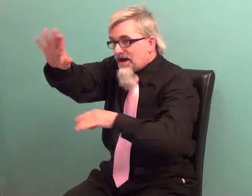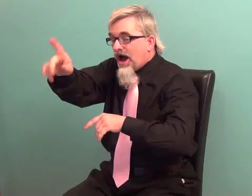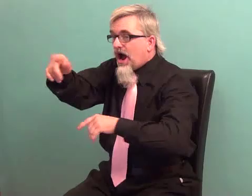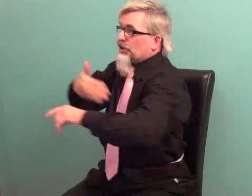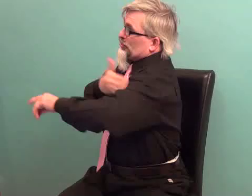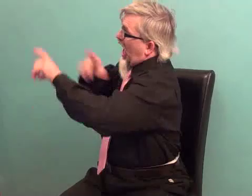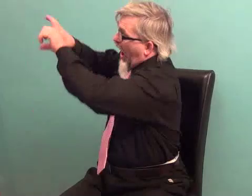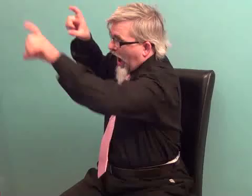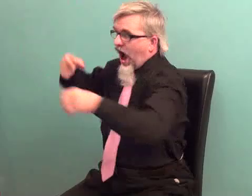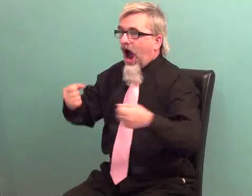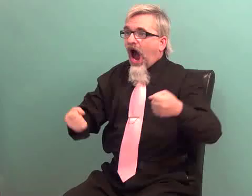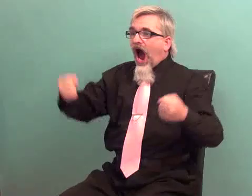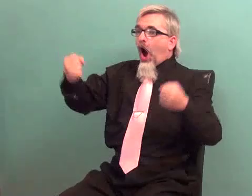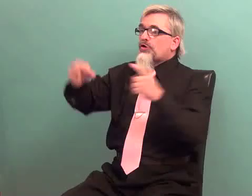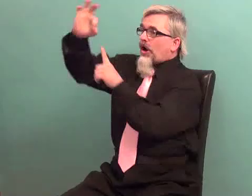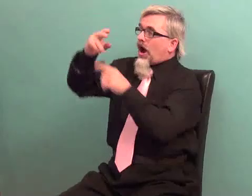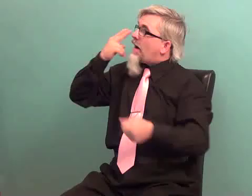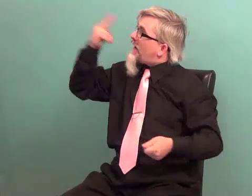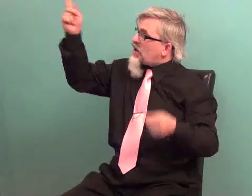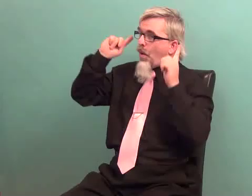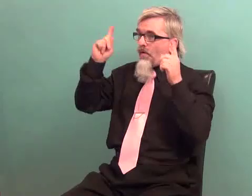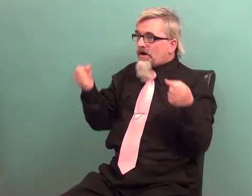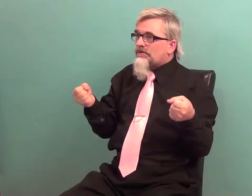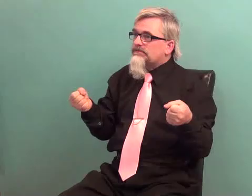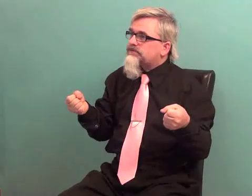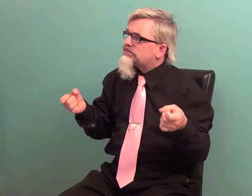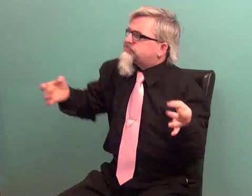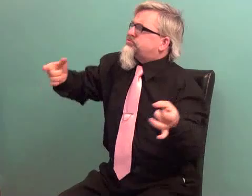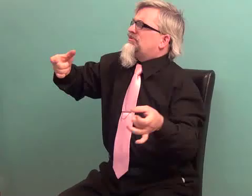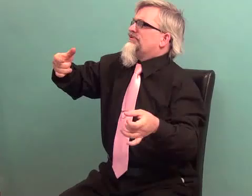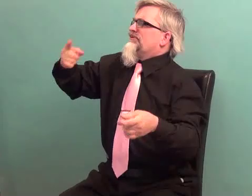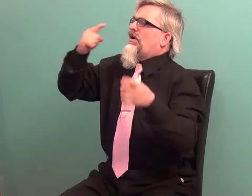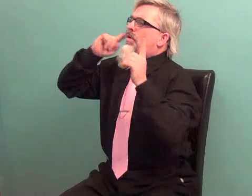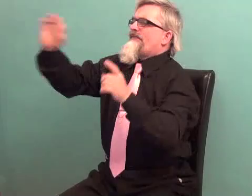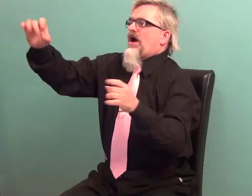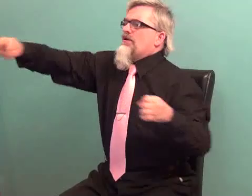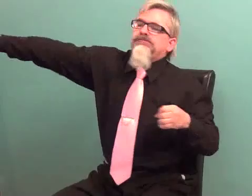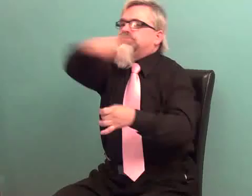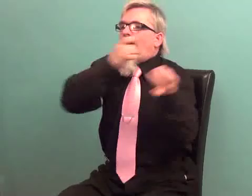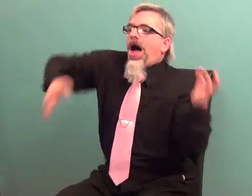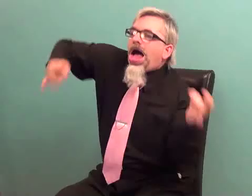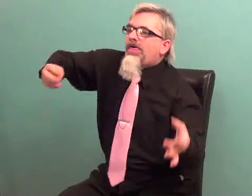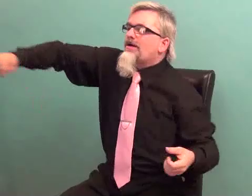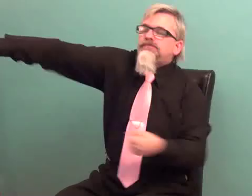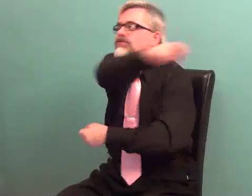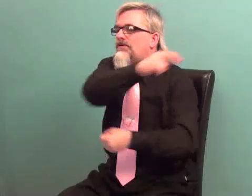Pod szkołą stoi znak okrągły na słupie, kierowcy samochodu, widząc ten znak, powinni wiedzieć, że na tę ulicę ktoś może wbiec.